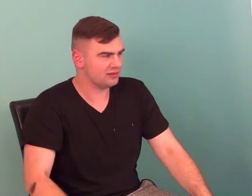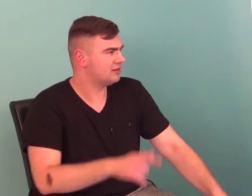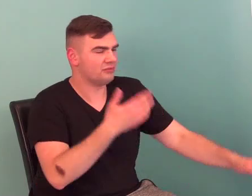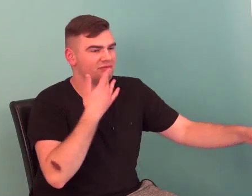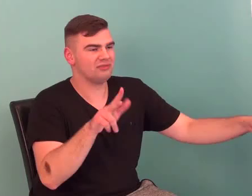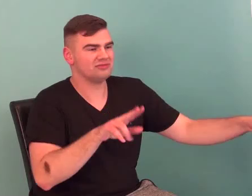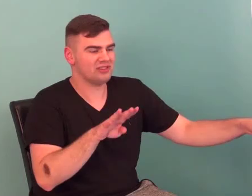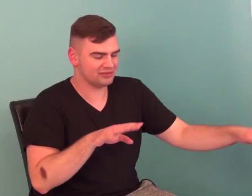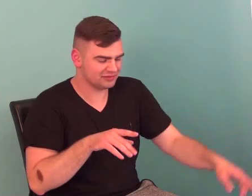Mówi, że trzy, cztery godziny.